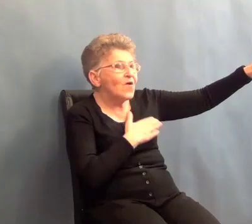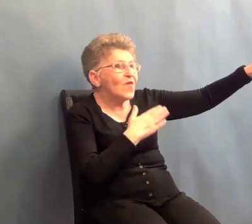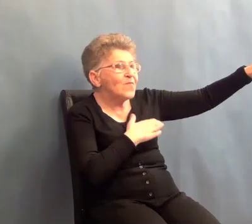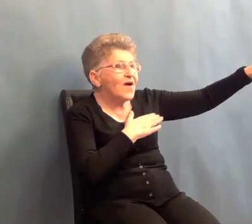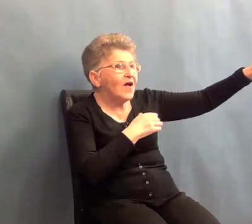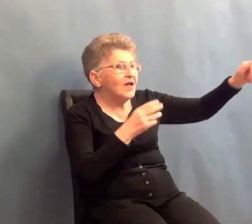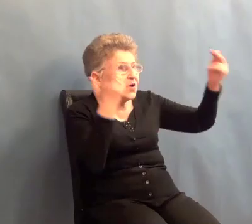Spodobało mu się to.